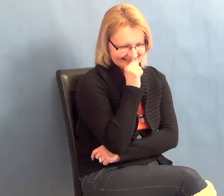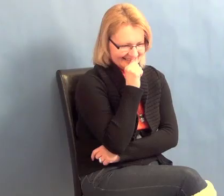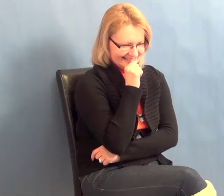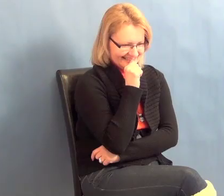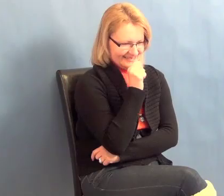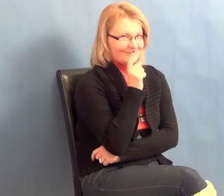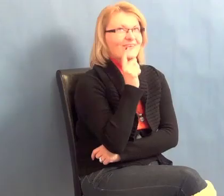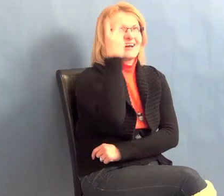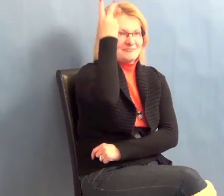Uwaga, można spaść z wysokości?